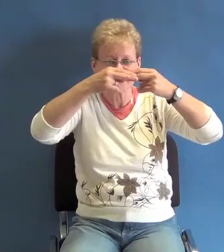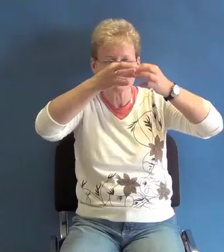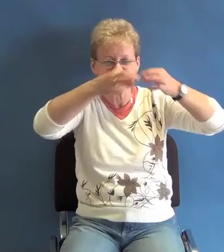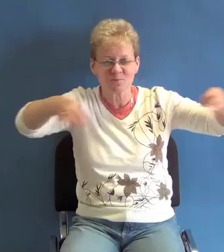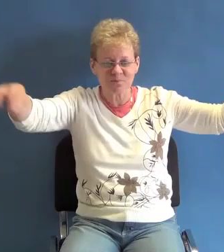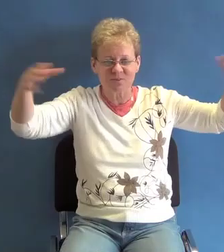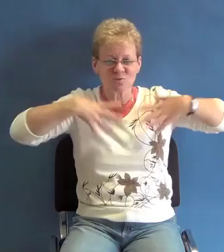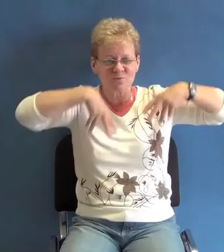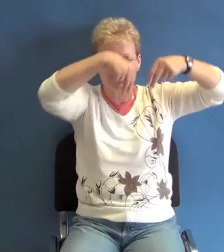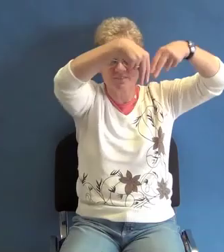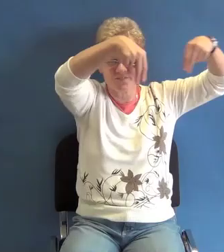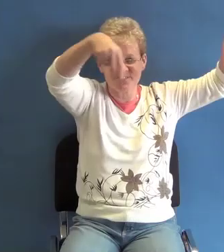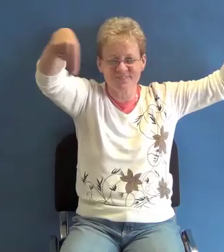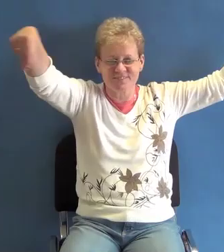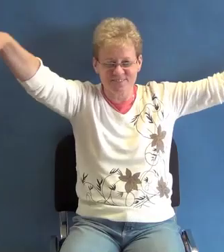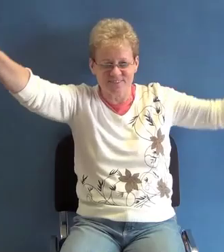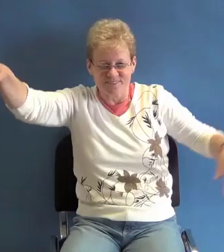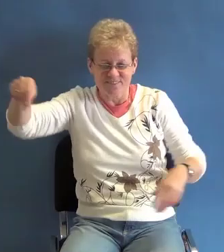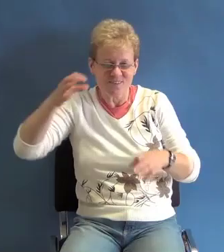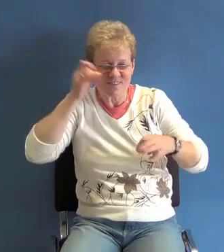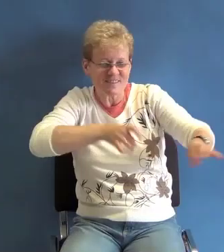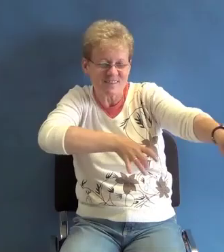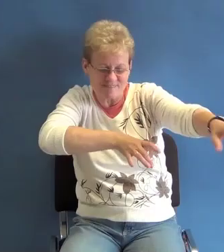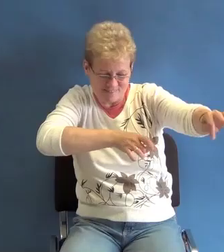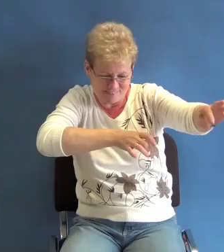Wiesz, na sznurku wisi takie ubranie.